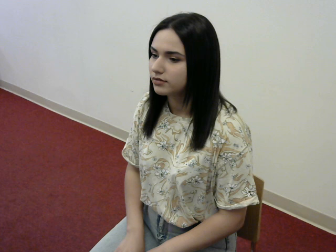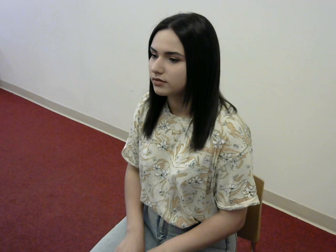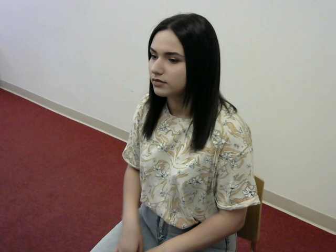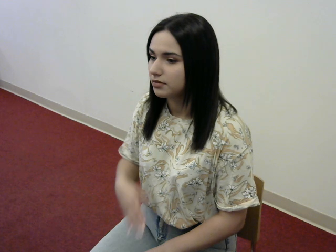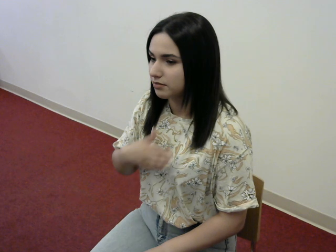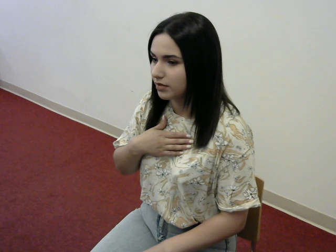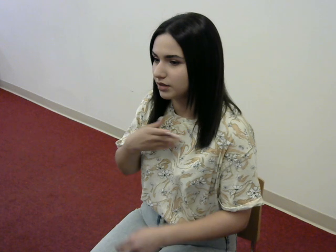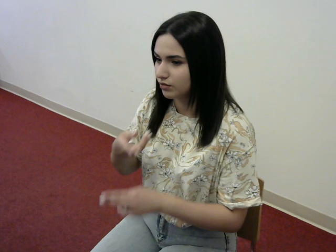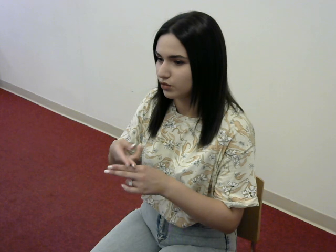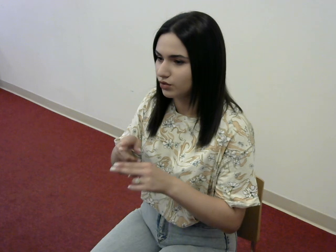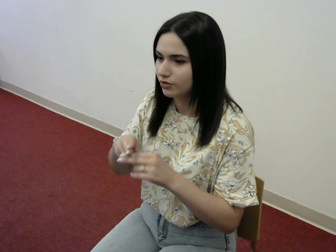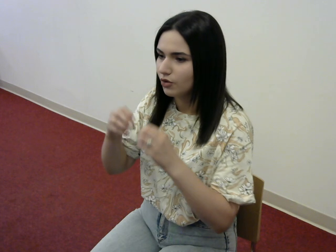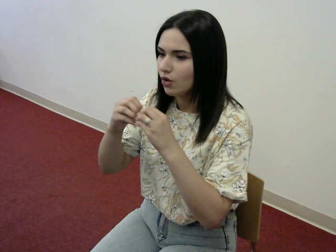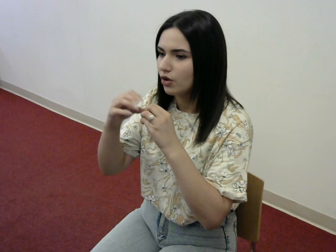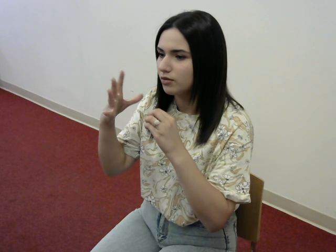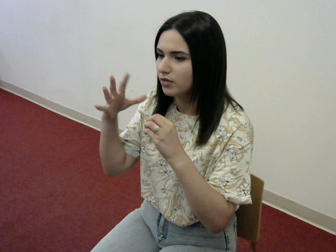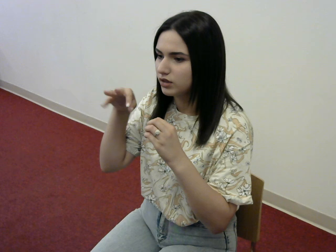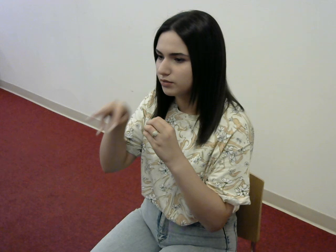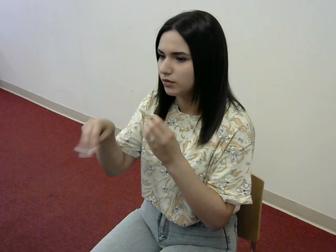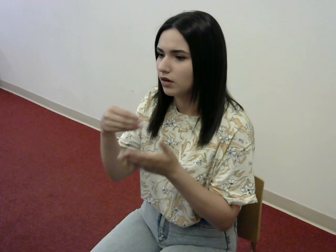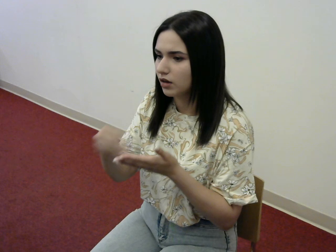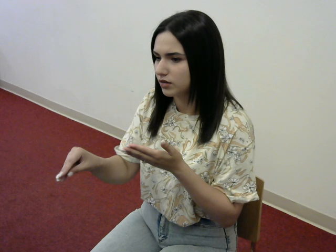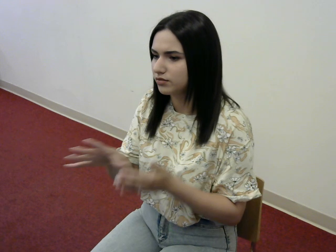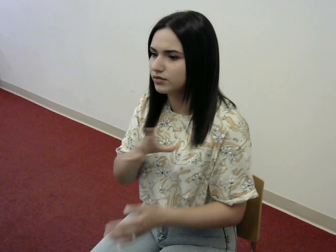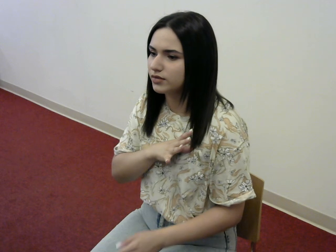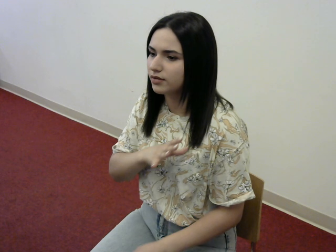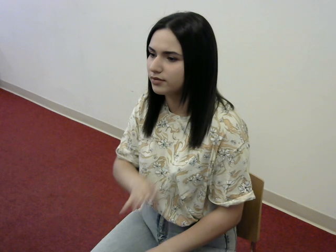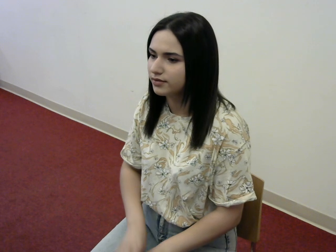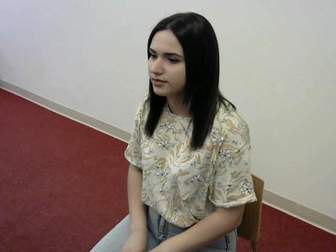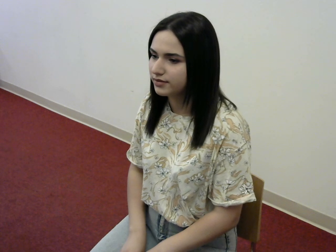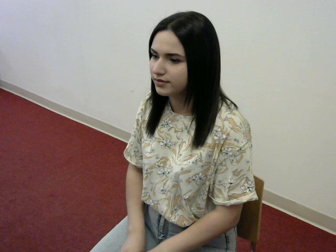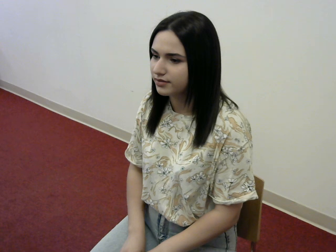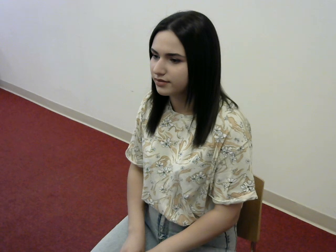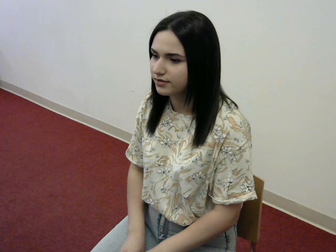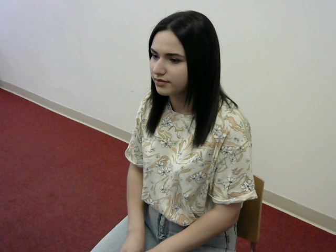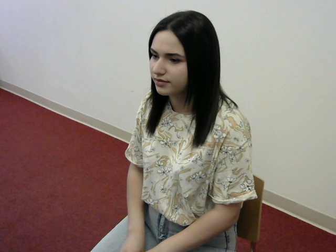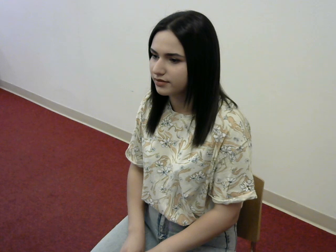Mən bunu 15 manata almışam